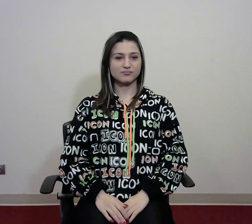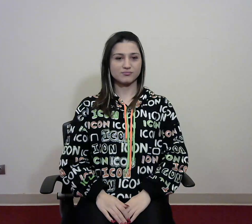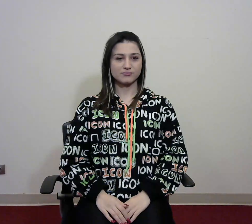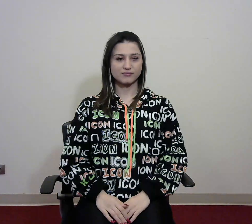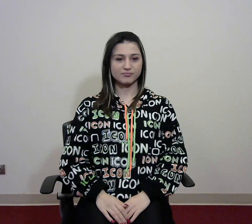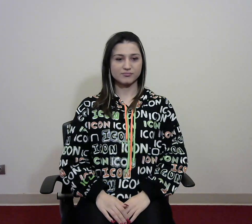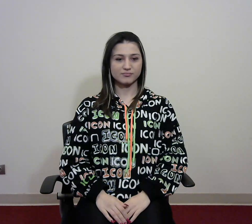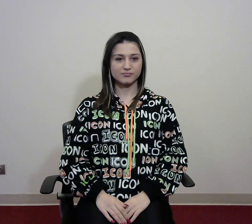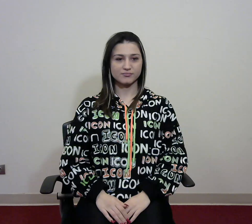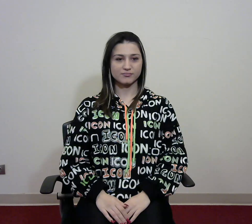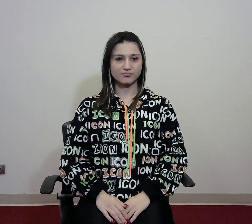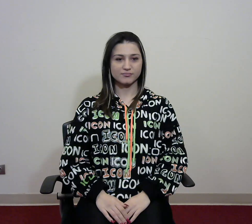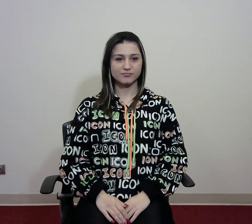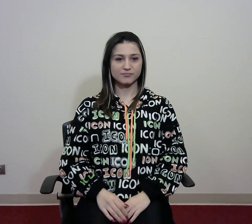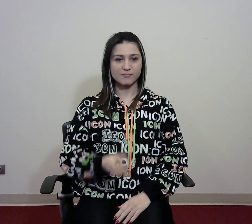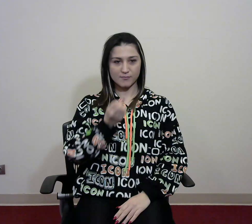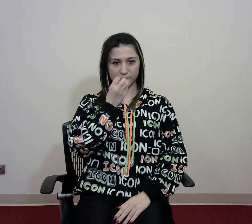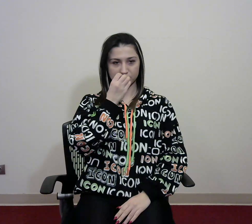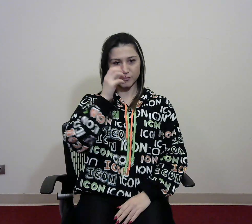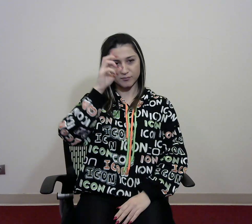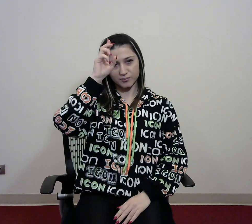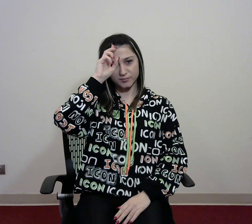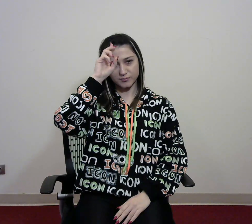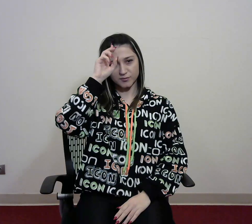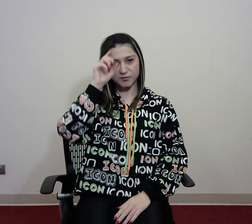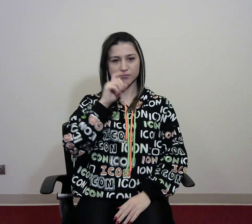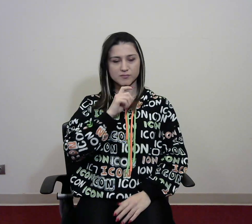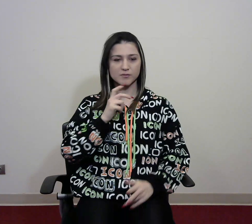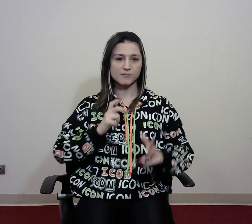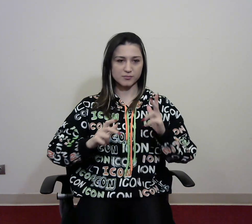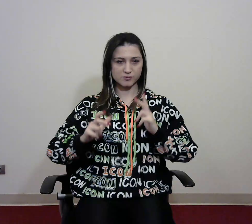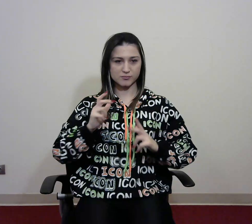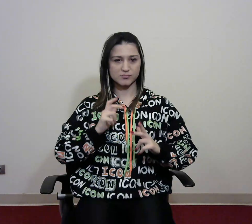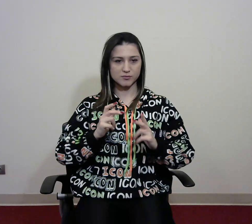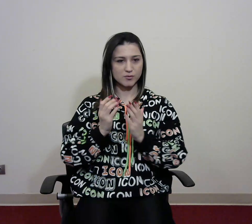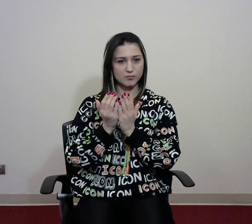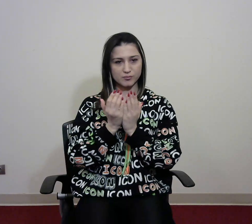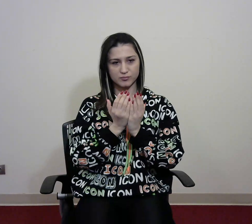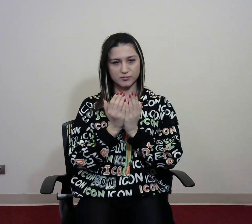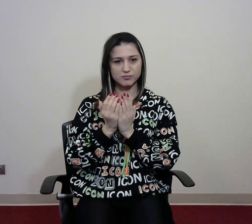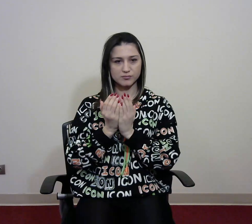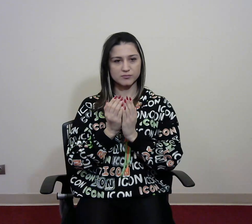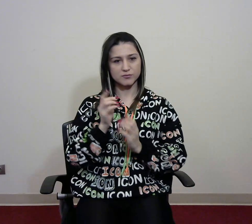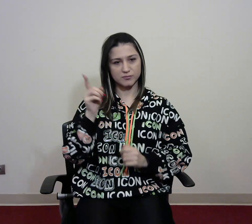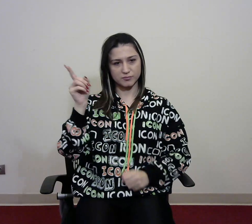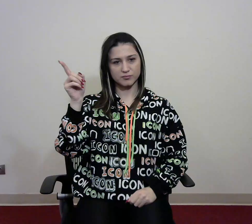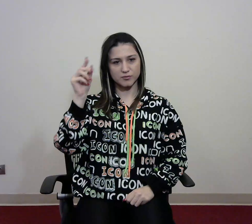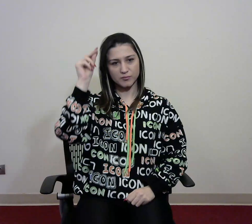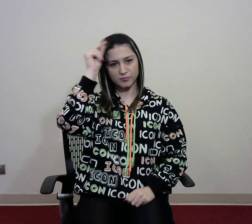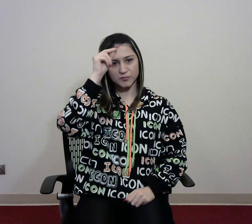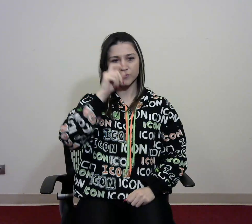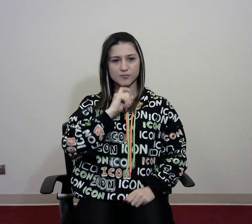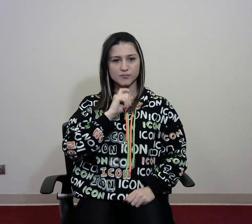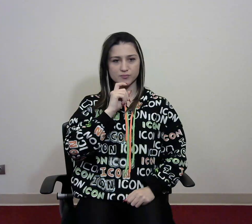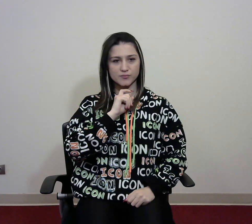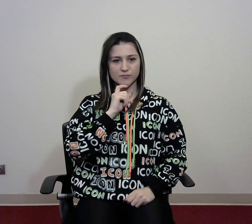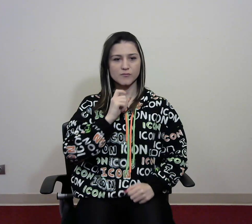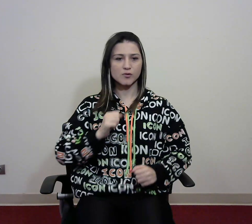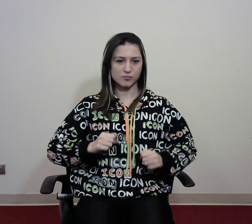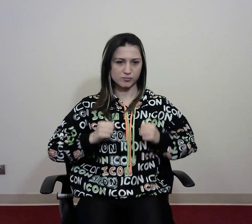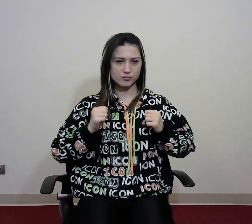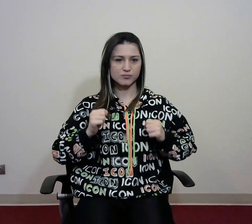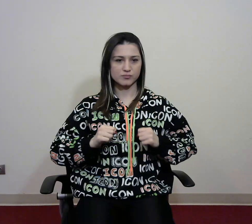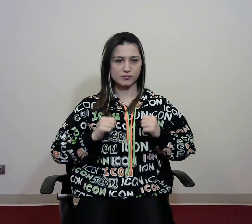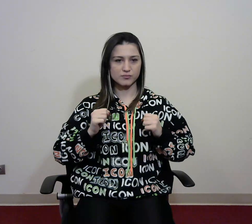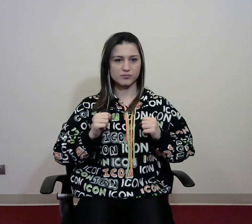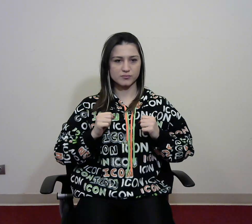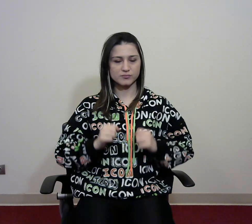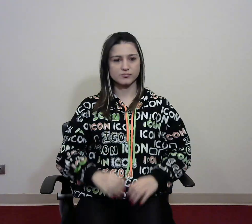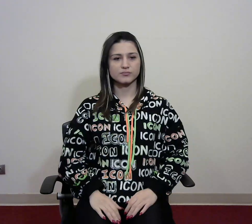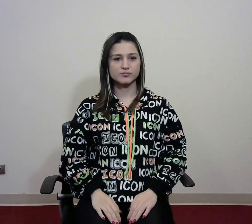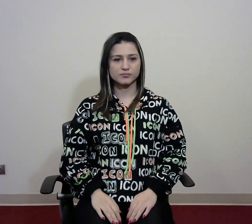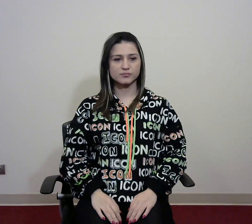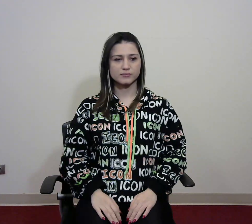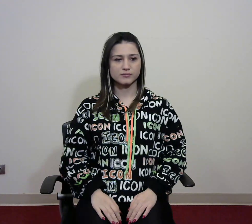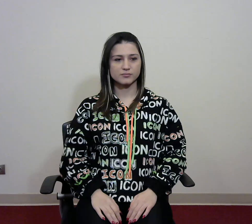Bakı Dövlət Universitetində oxuyan o tələbə çalışqandır